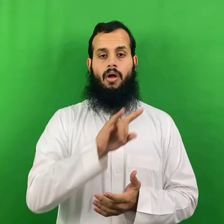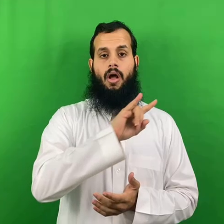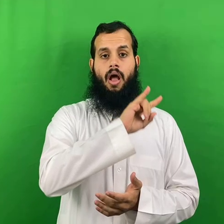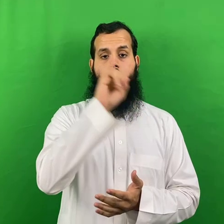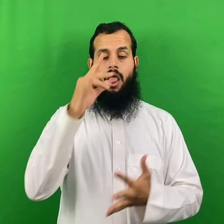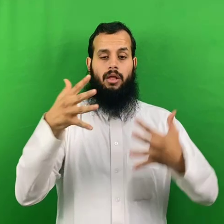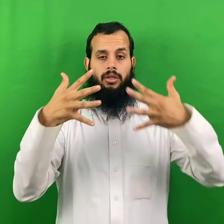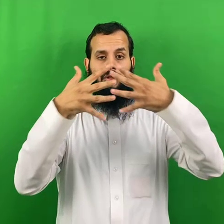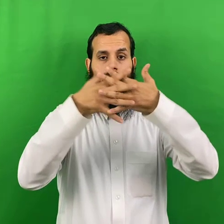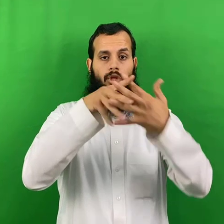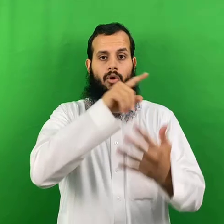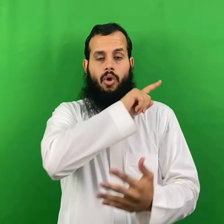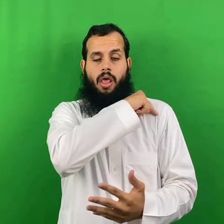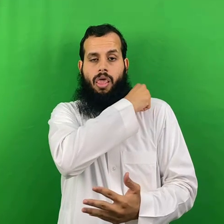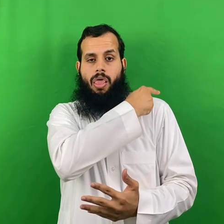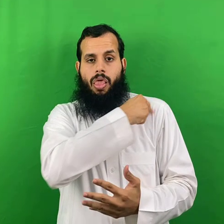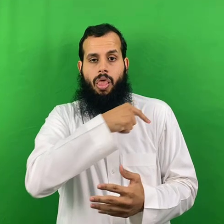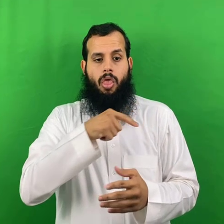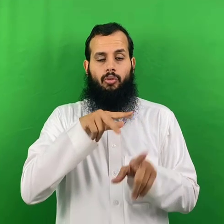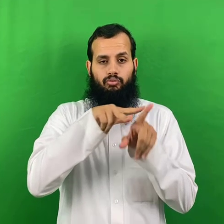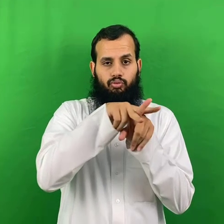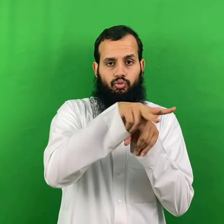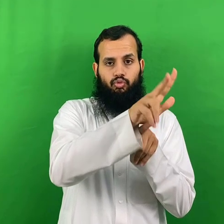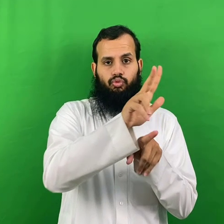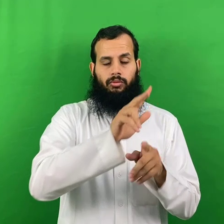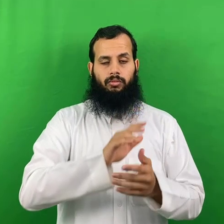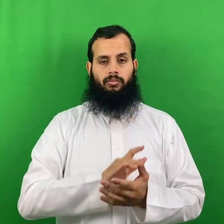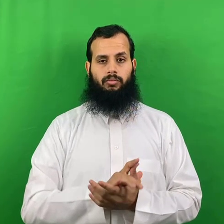لا تعاونوا على الإثم والعدوان